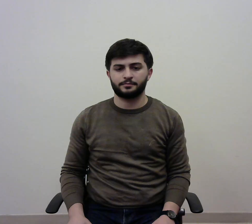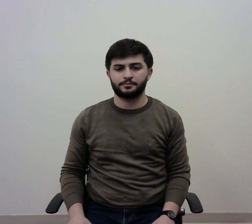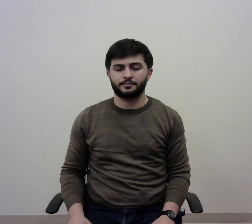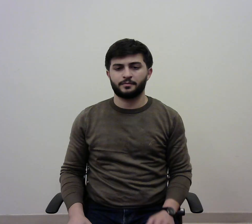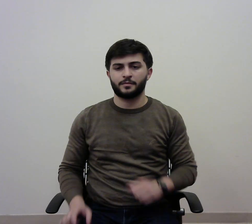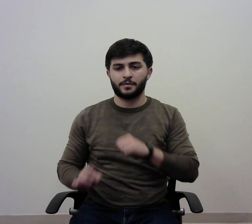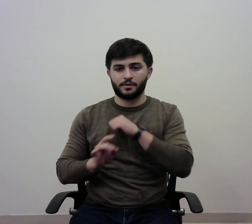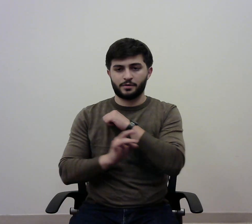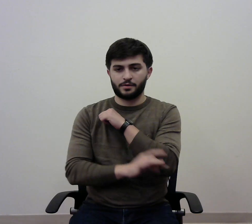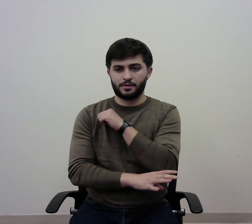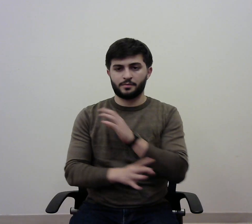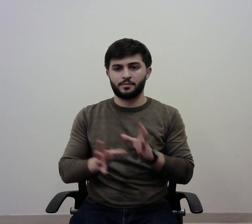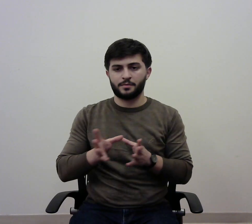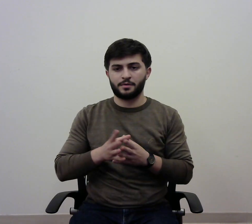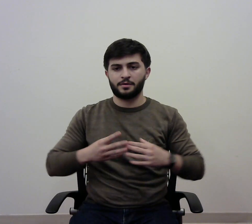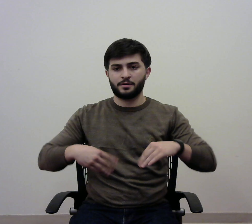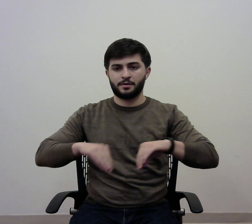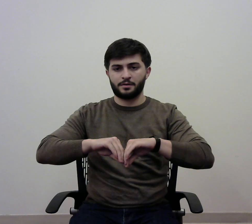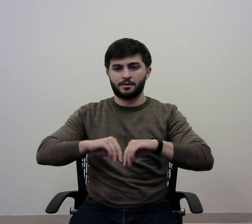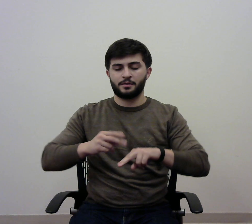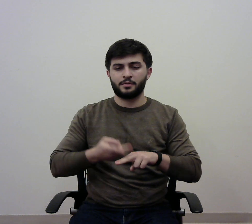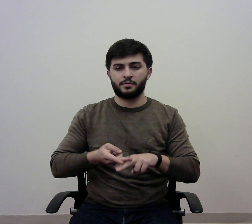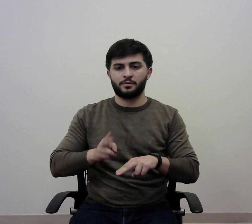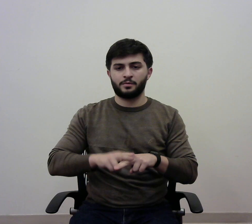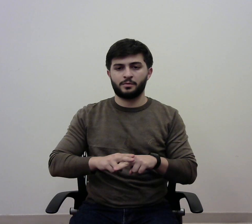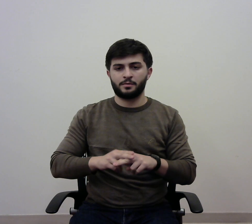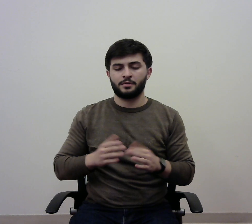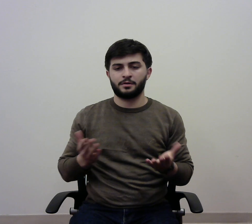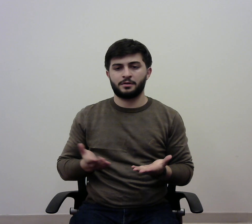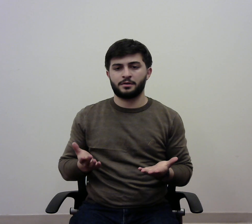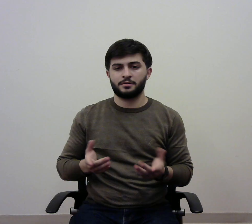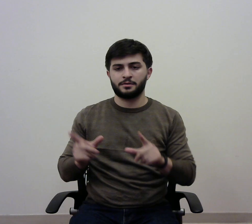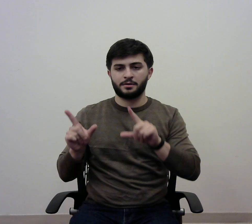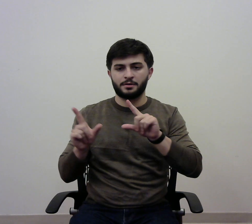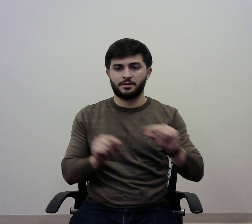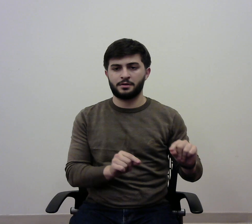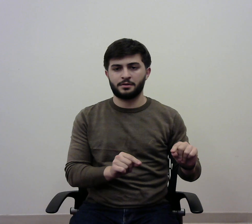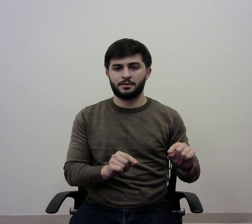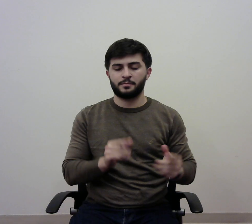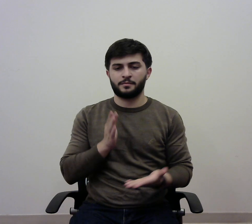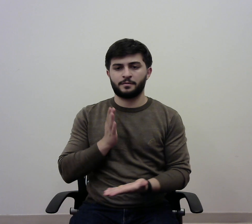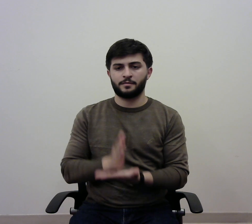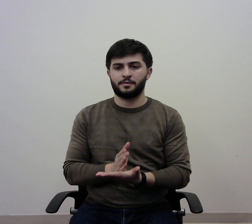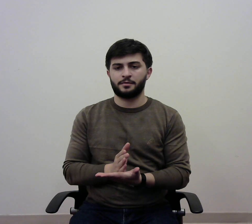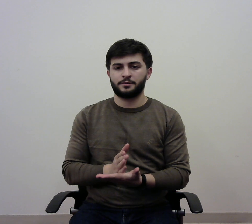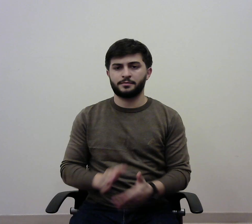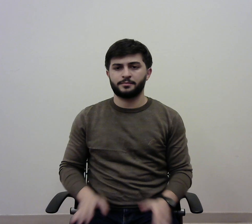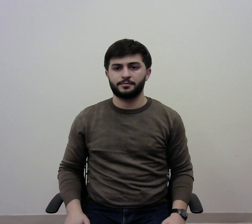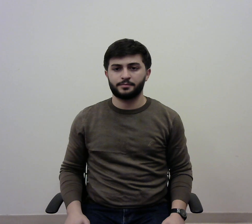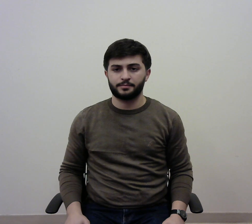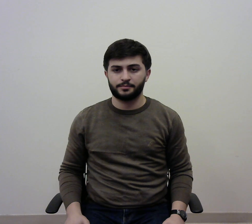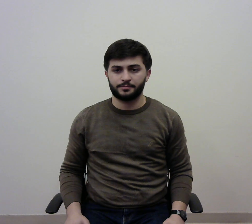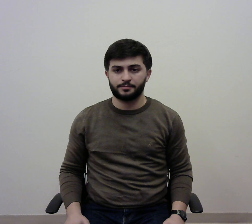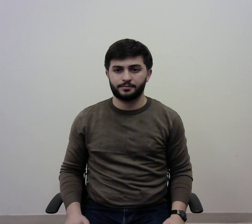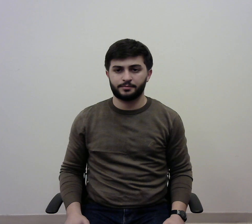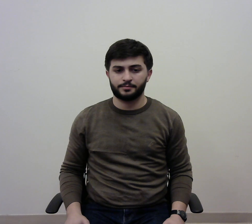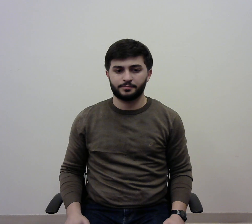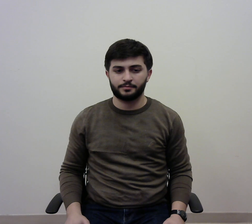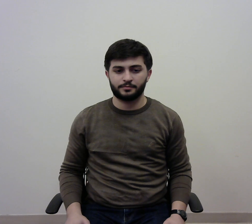Kasıb ailələr üçün hansı endirimlər var?